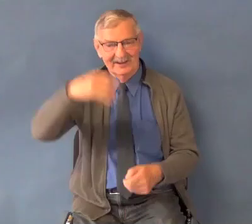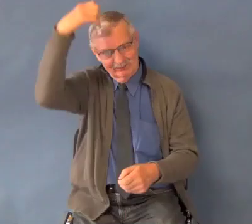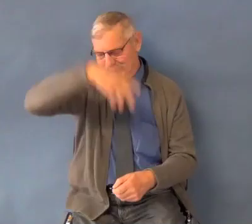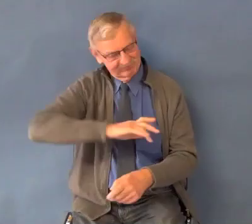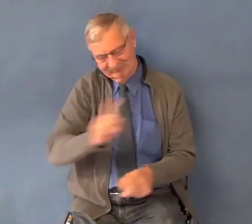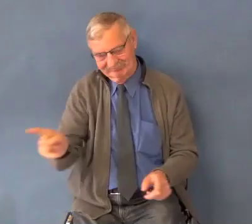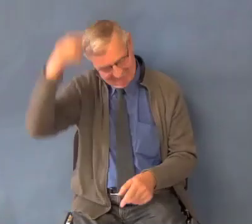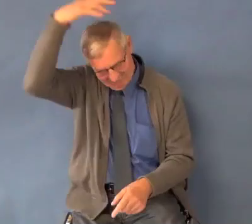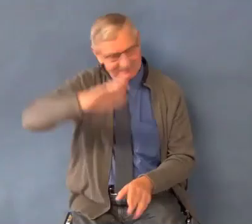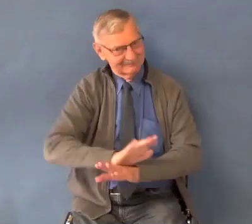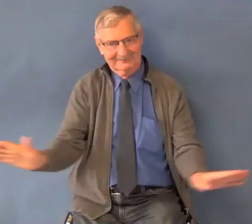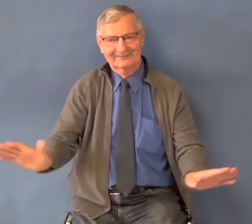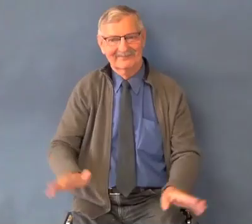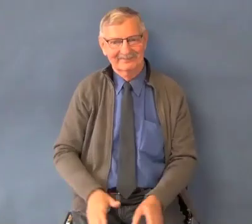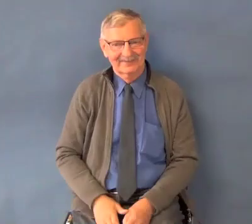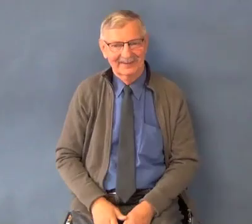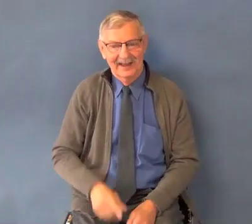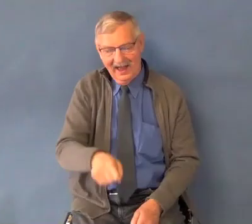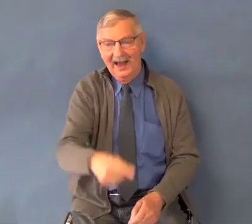Kąpiel pod prysznicem, to jest przekreślone, nie wolno.